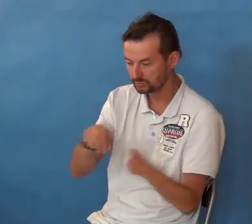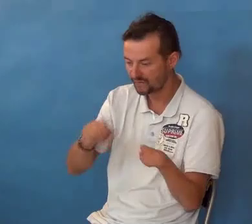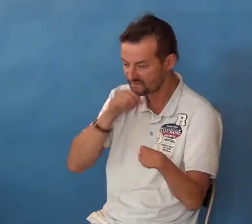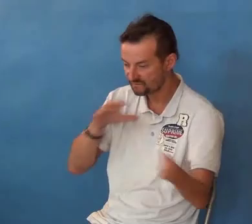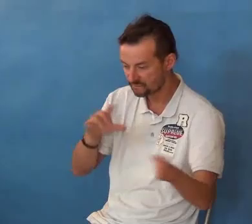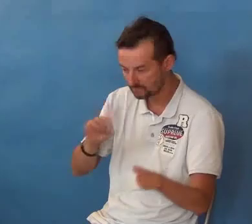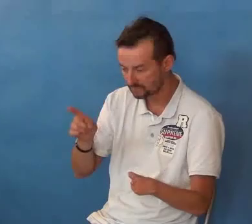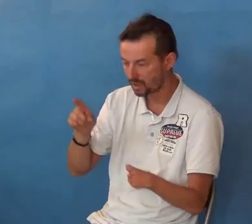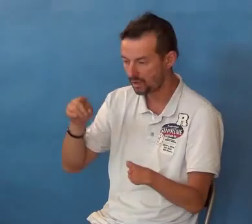Duże pojazdy nie mogą.